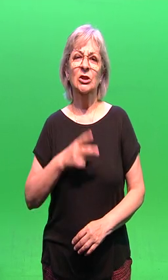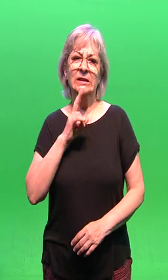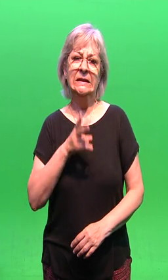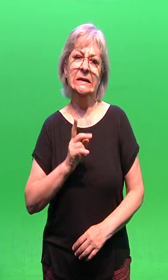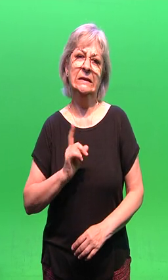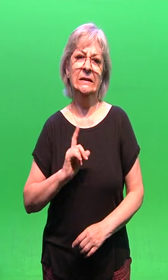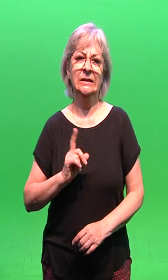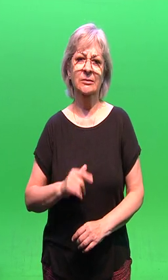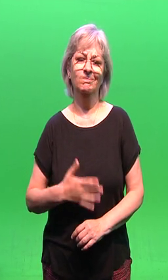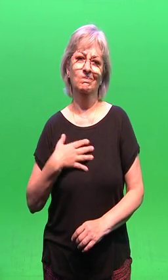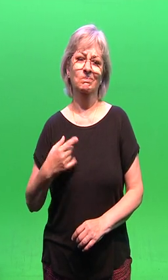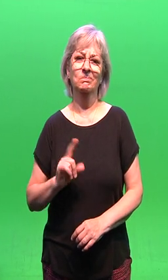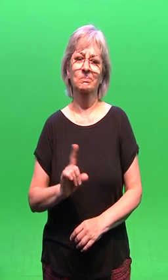No t'ho vull dir.